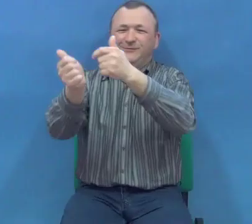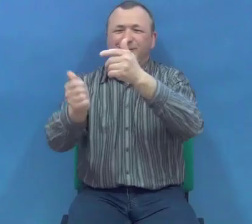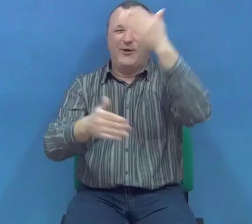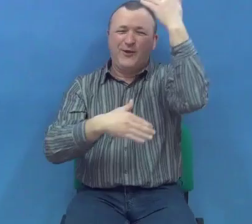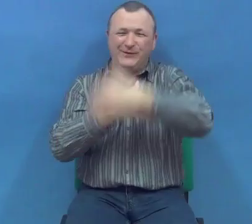Koniec.